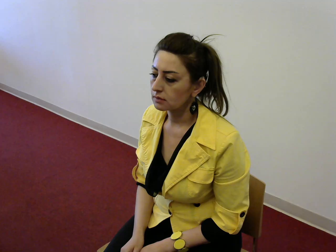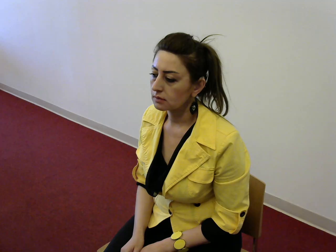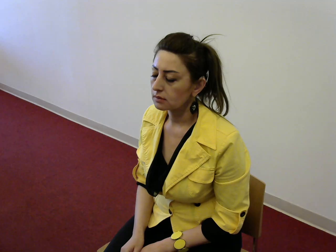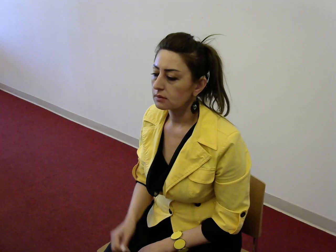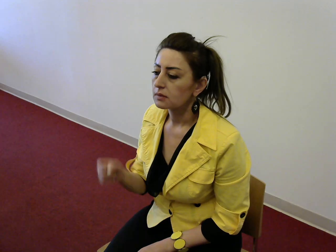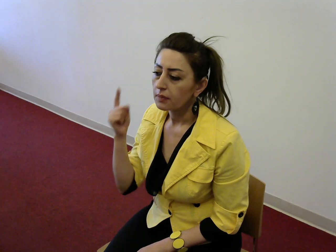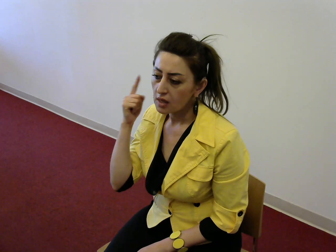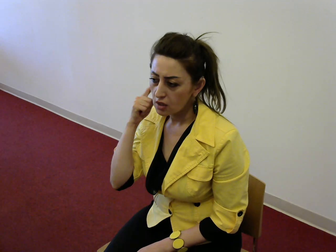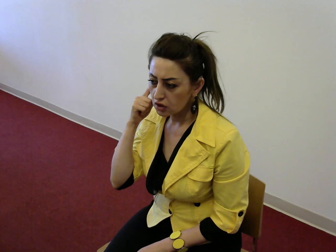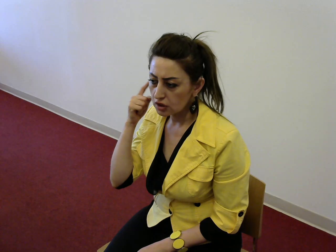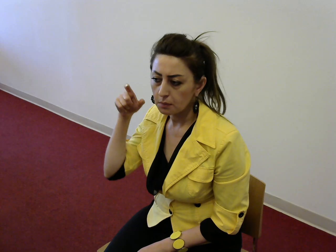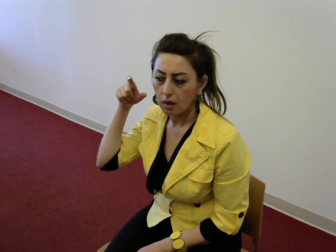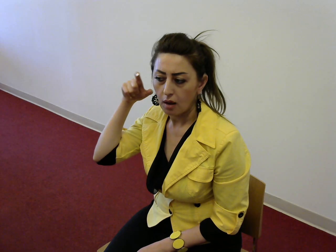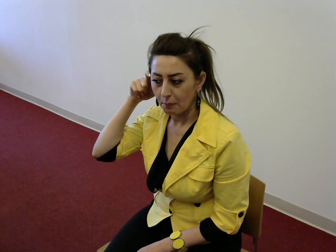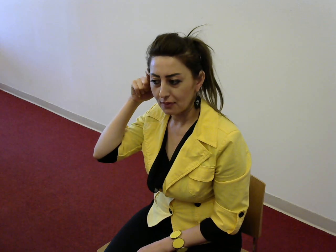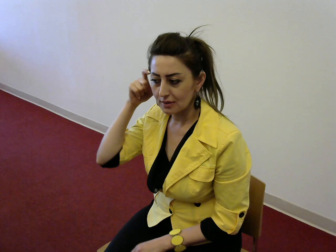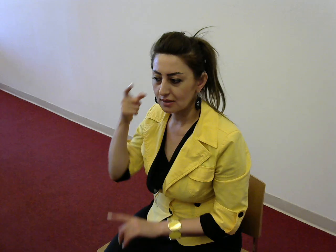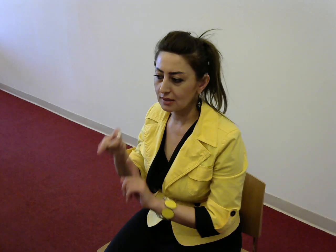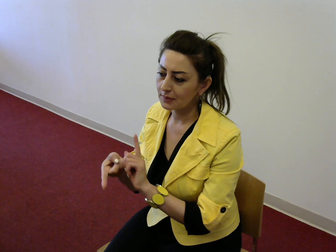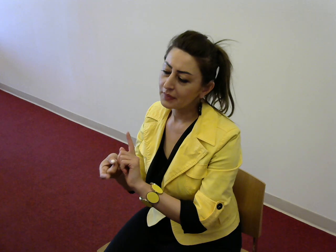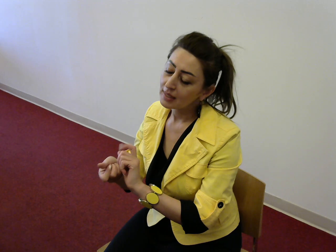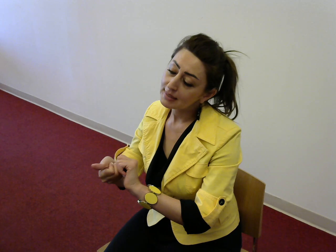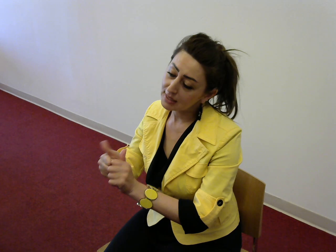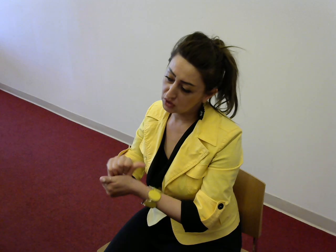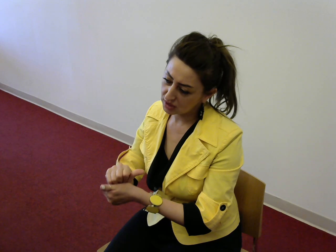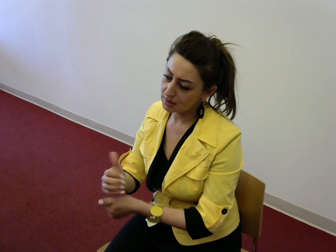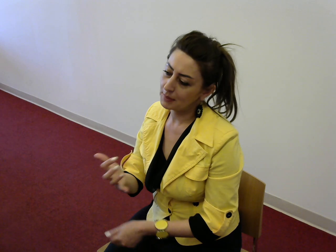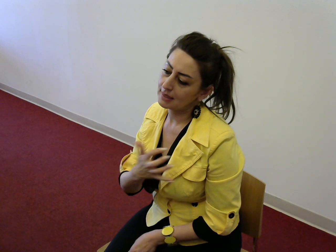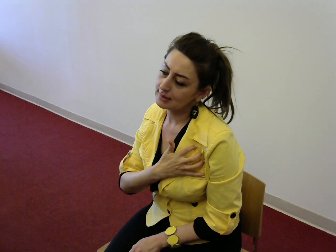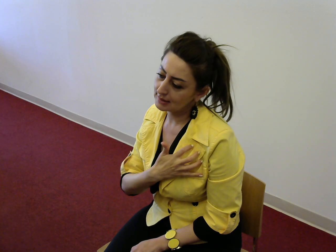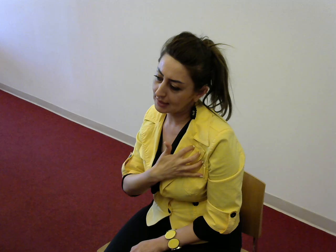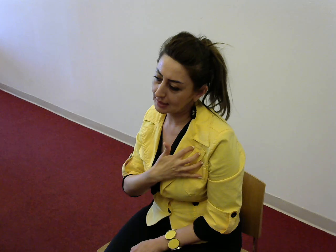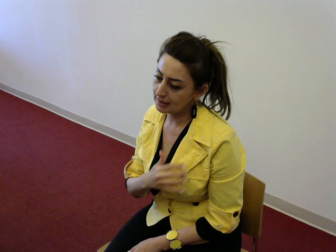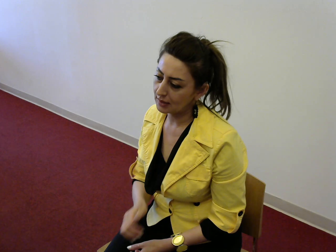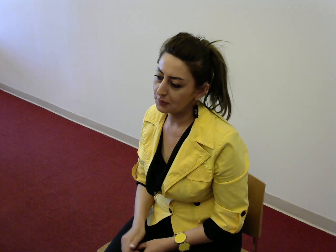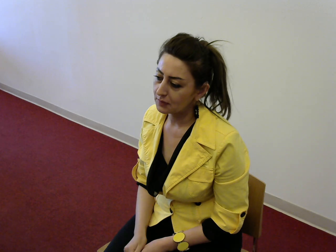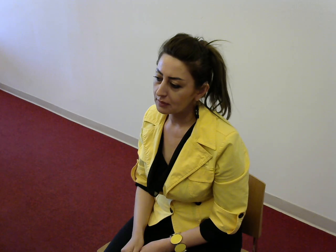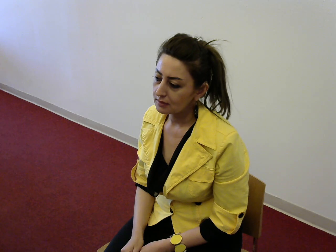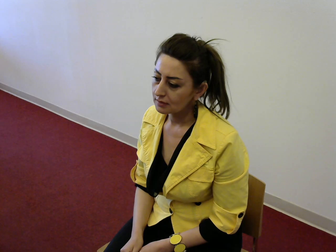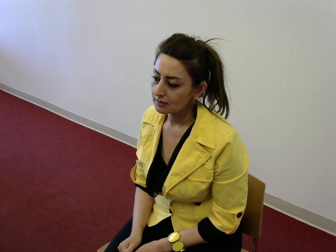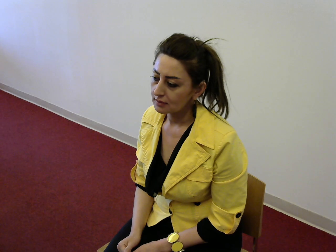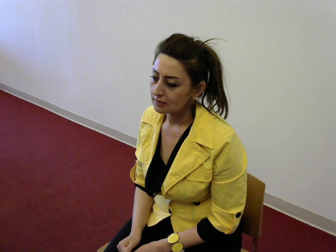Eşitmə aparatını dəyişmək istəyirəm